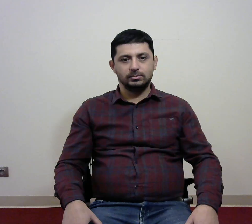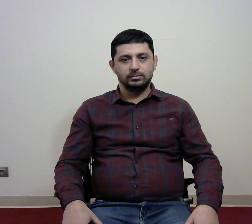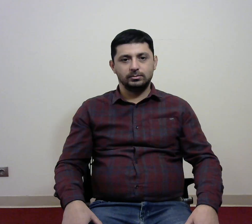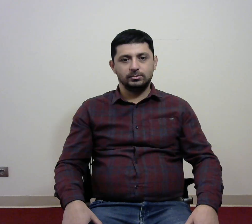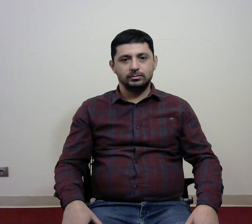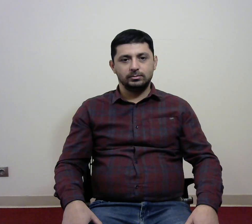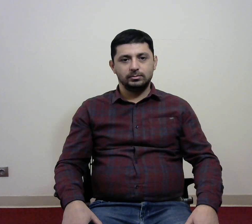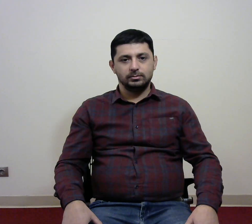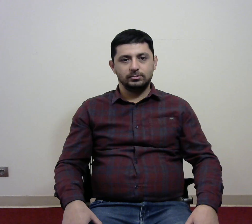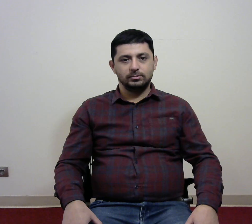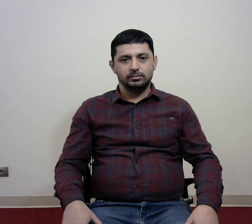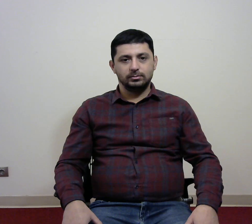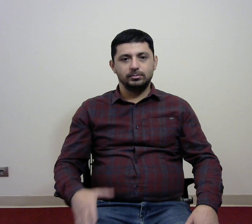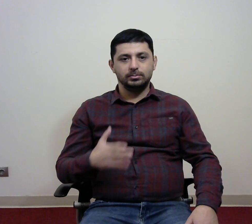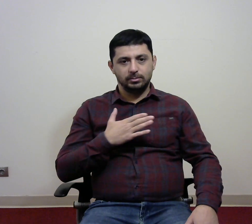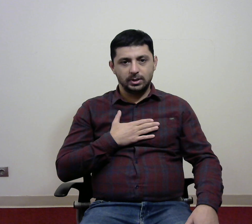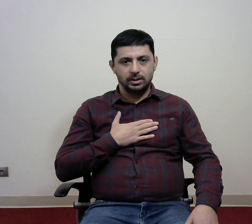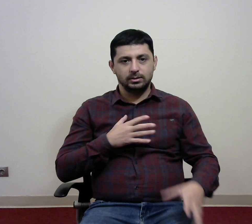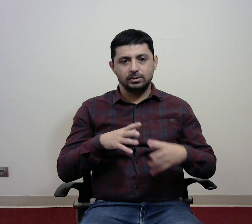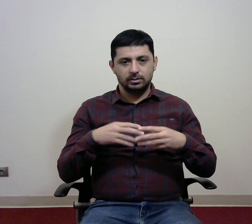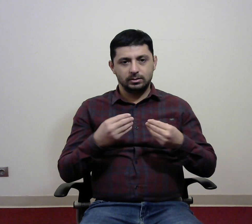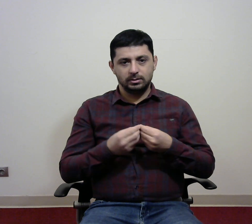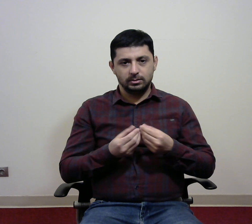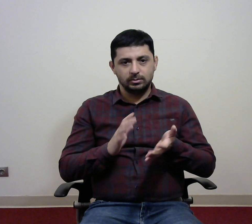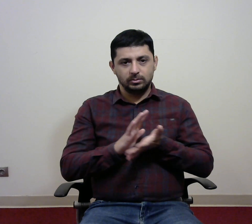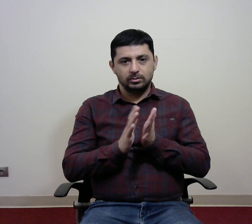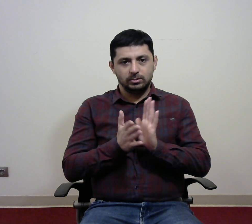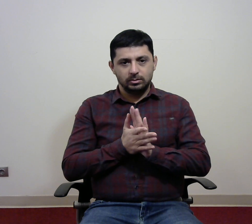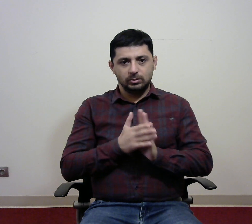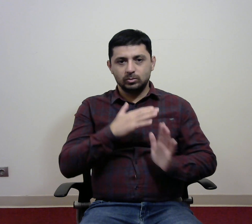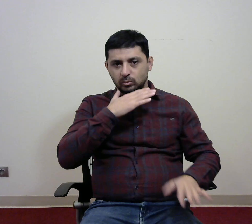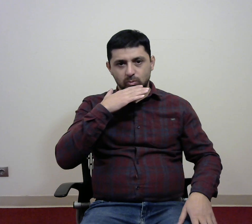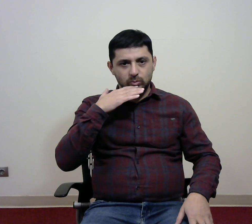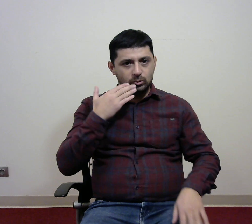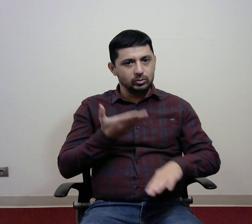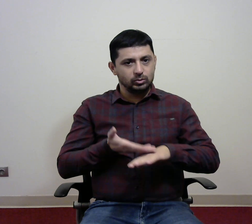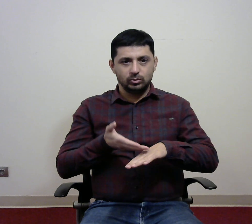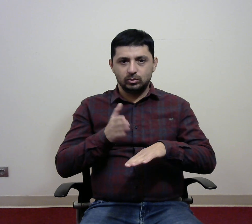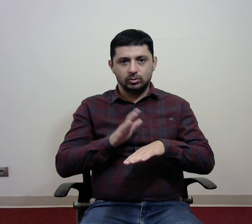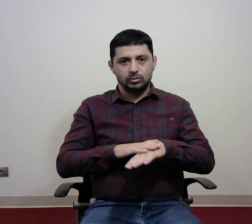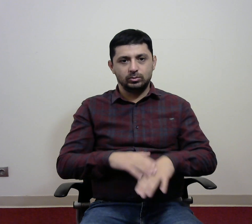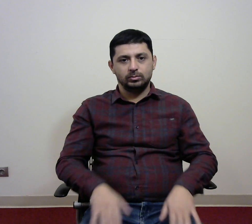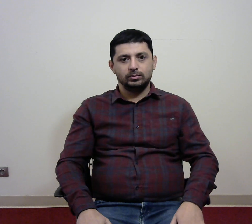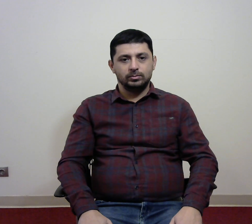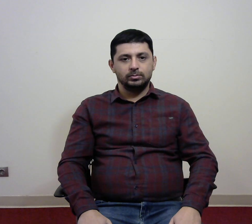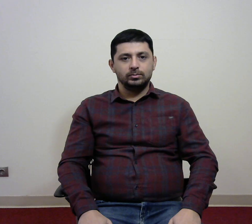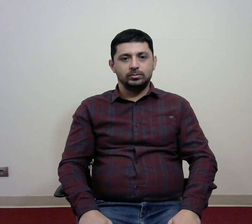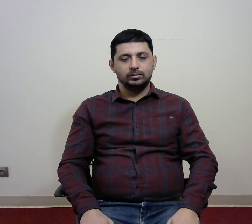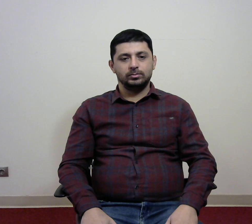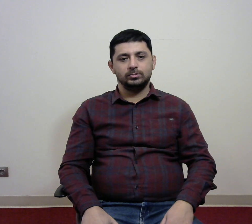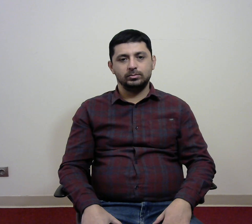Mənim ailəmin vəziyyəti çox ağırdır